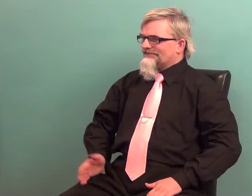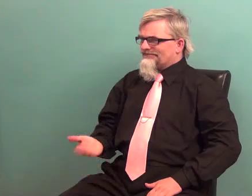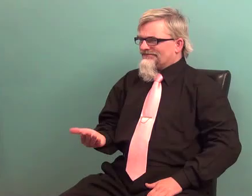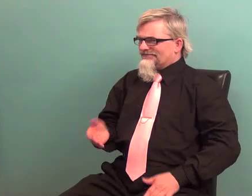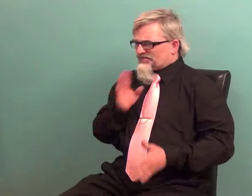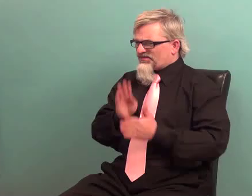Powtórz, migaj.